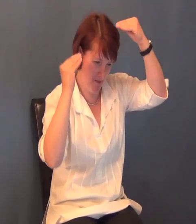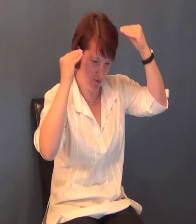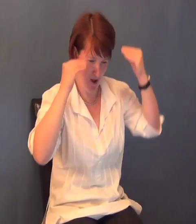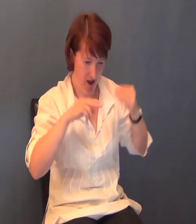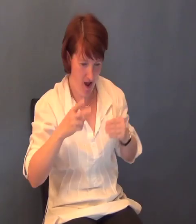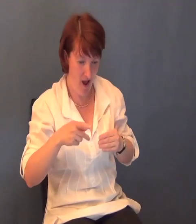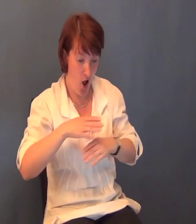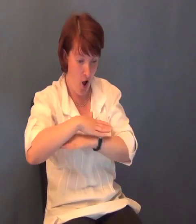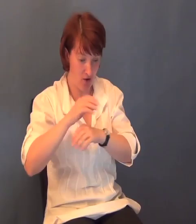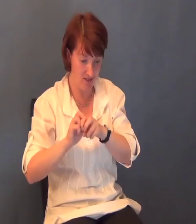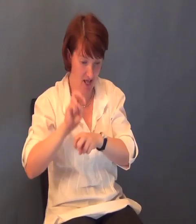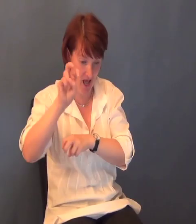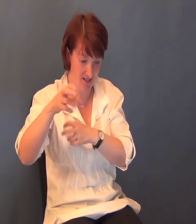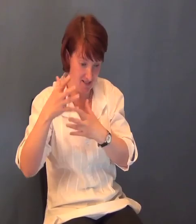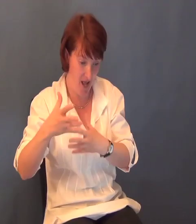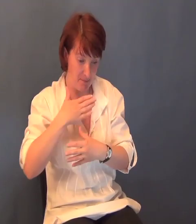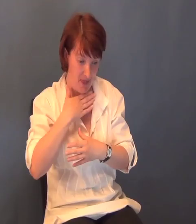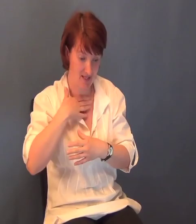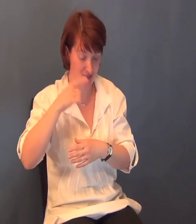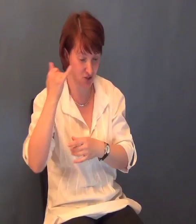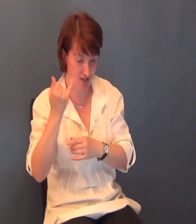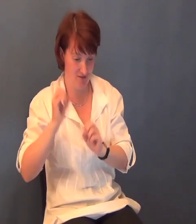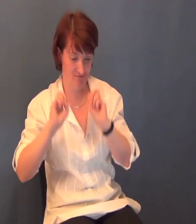Następnie pies i dziecko chcą skoczyć przez okno.